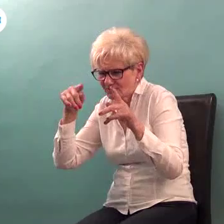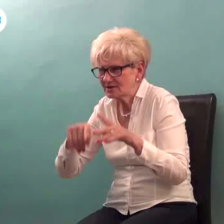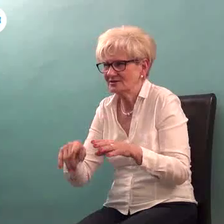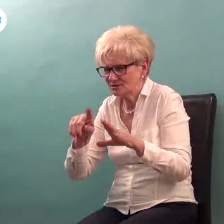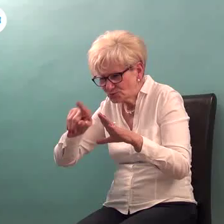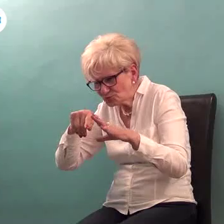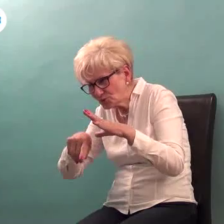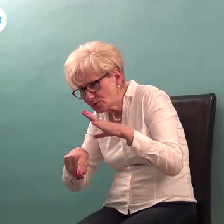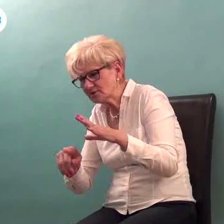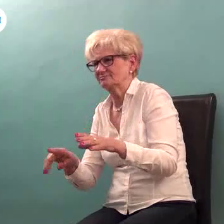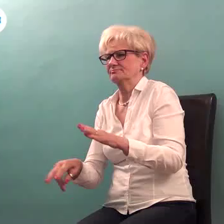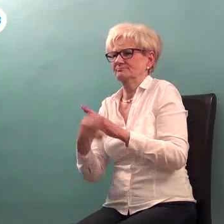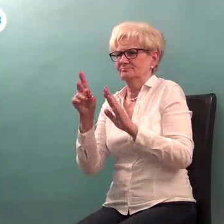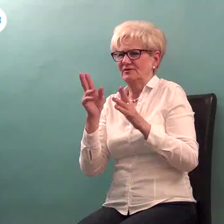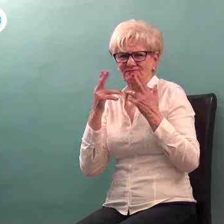Zauważa dziurkę w ziemi.